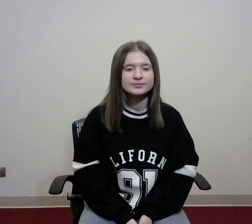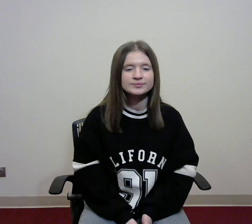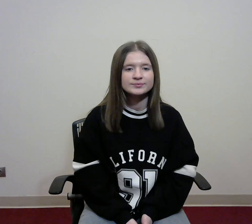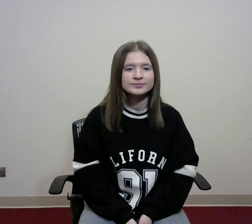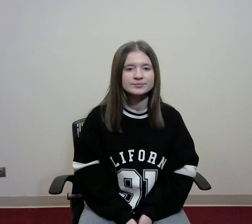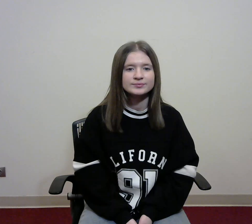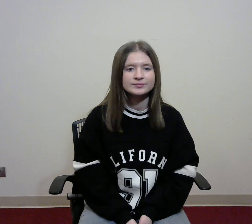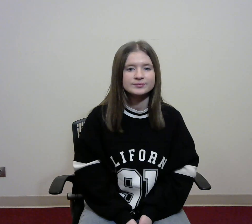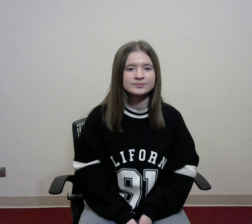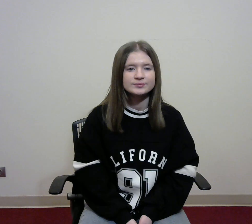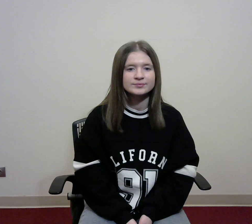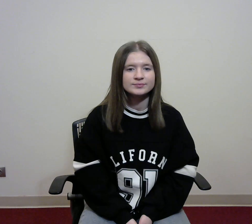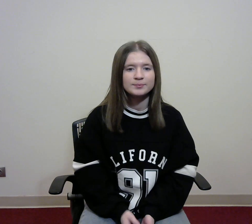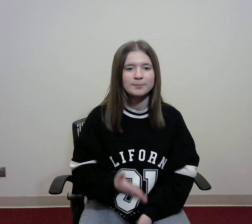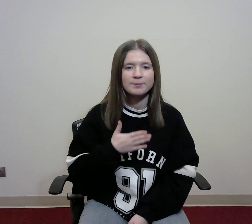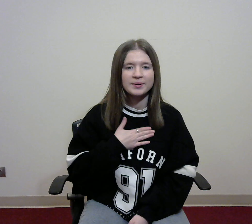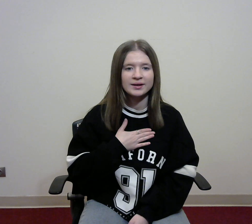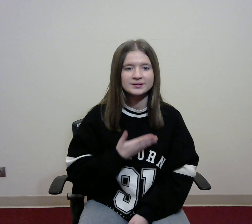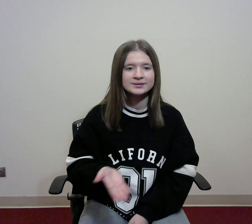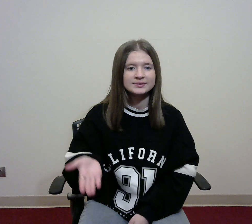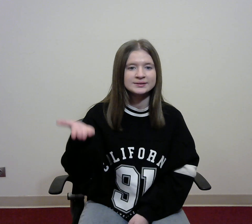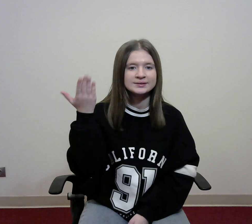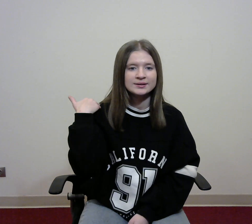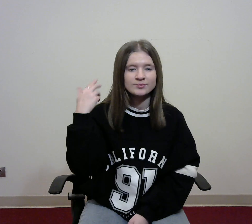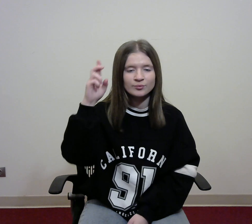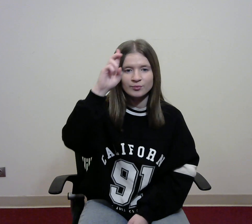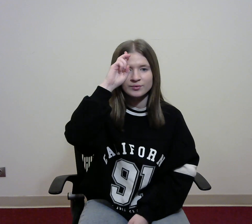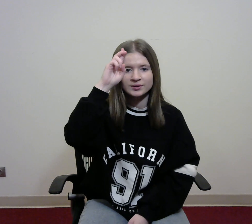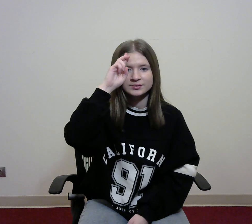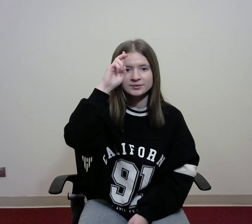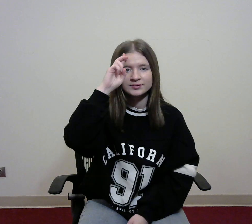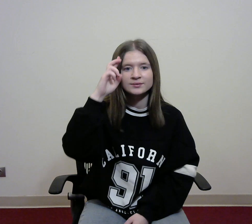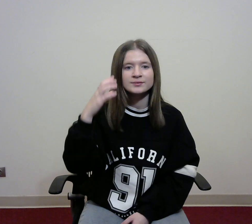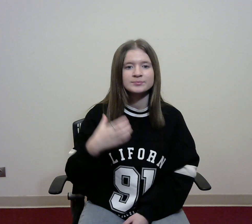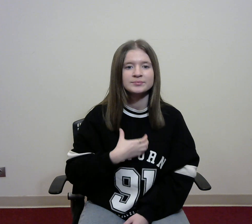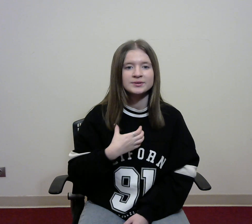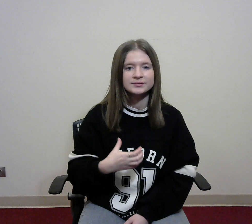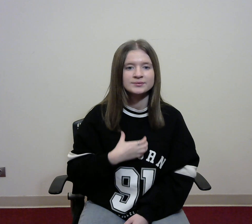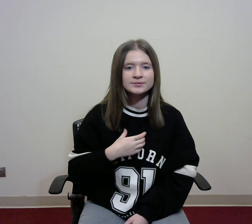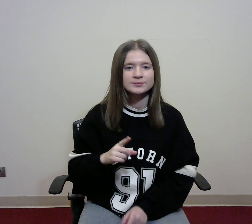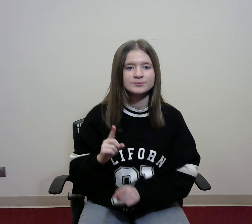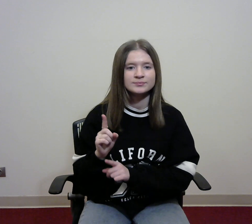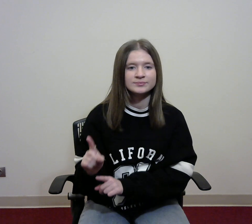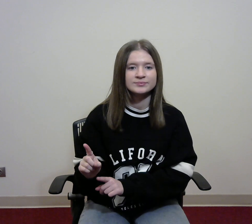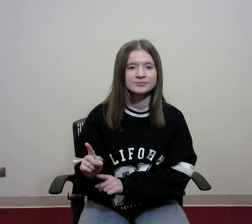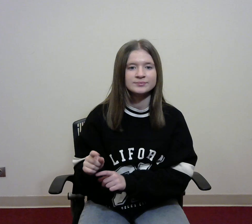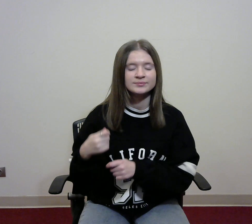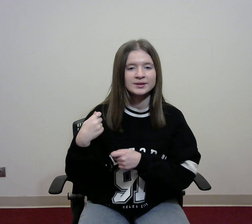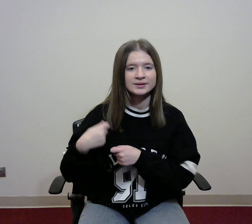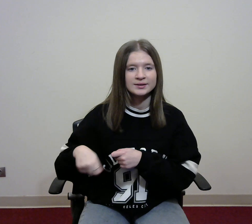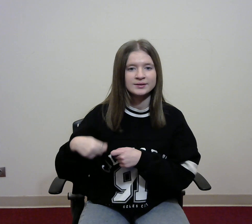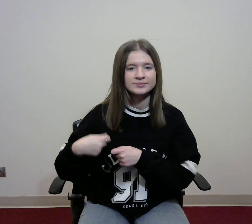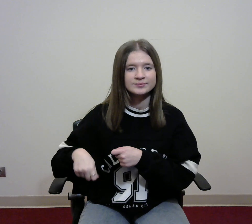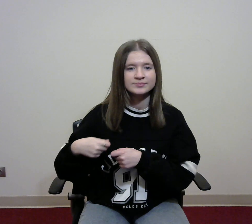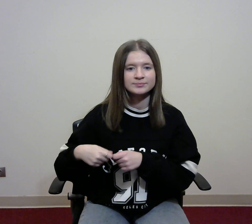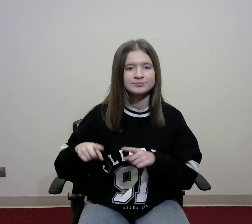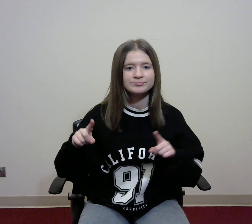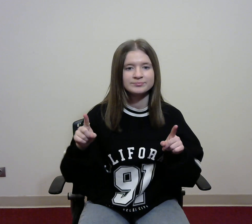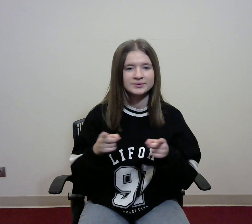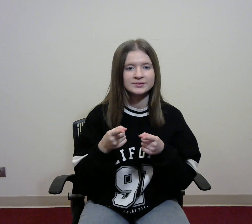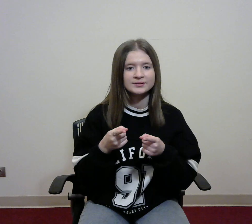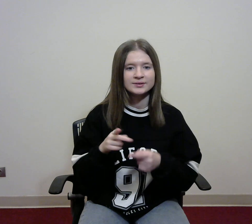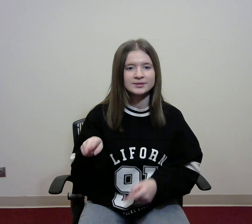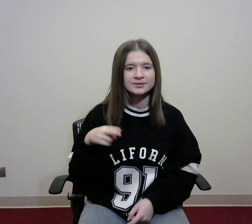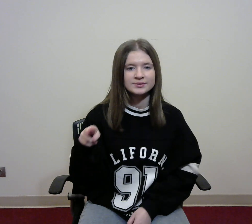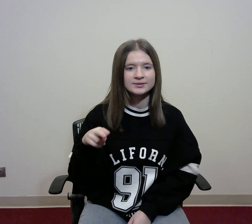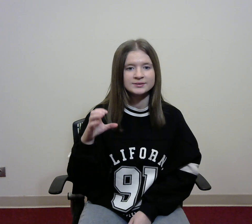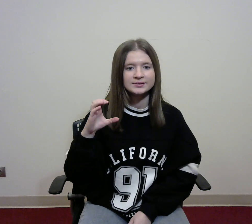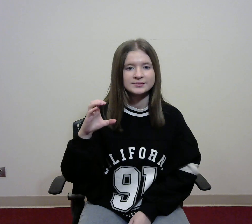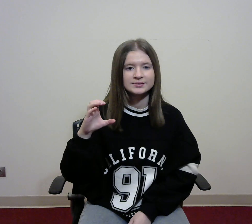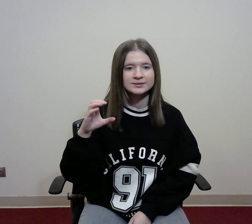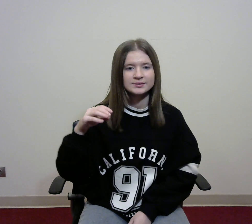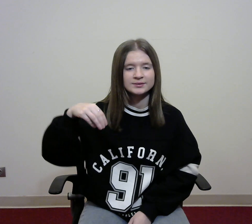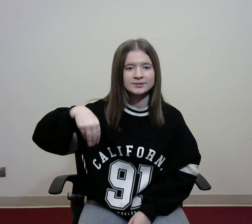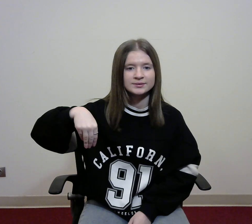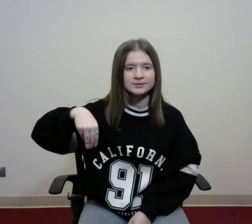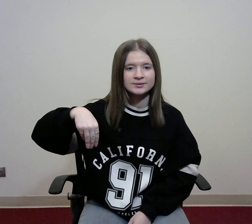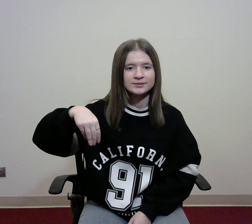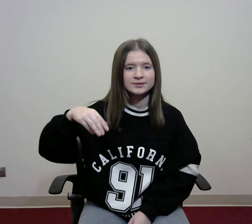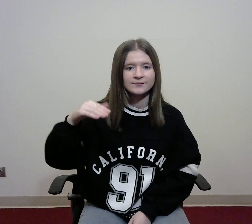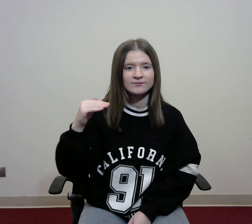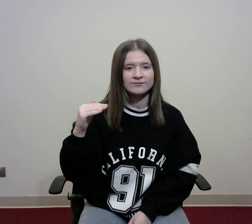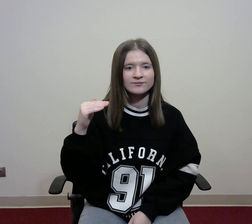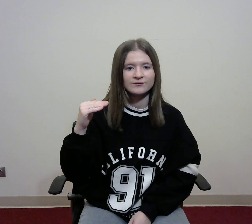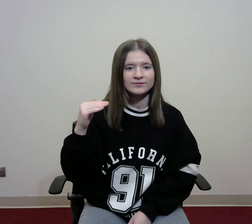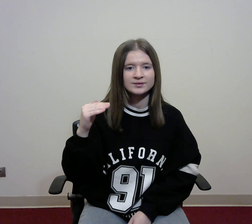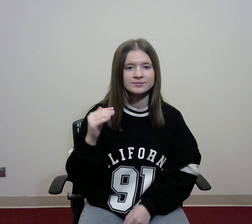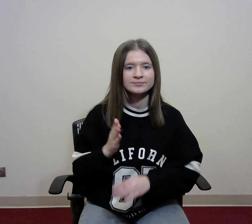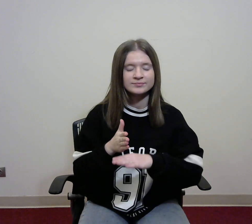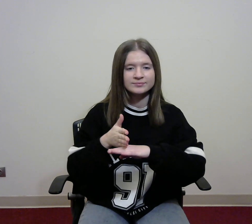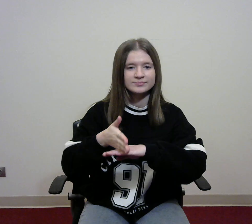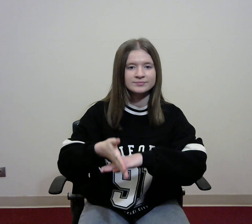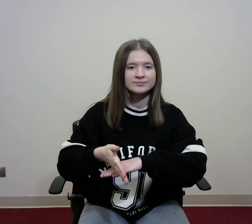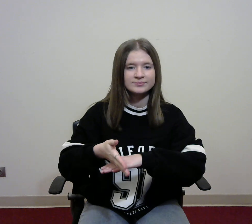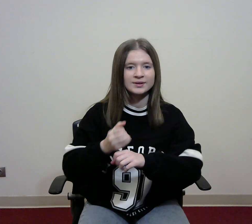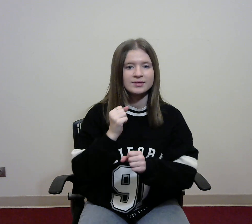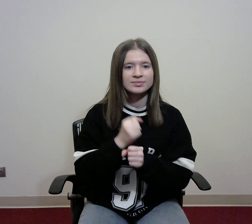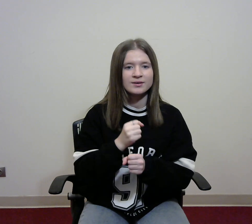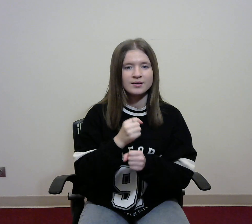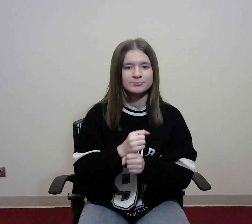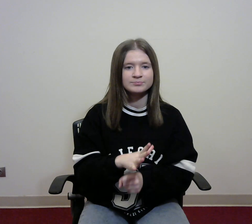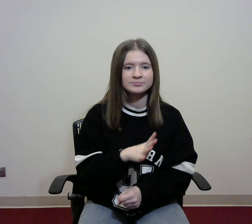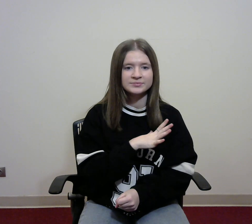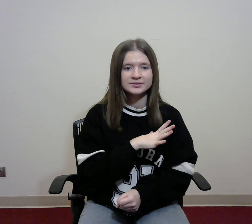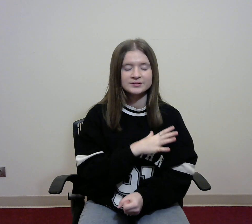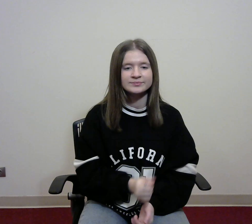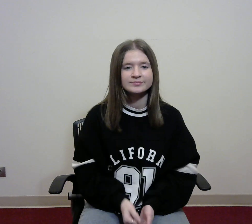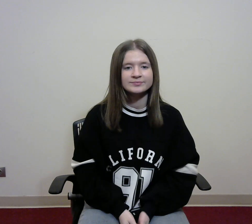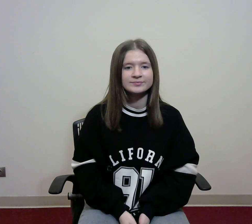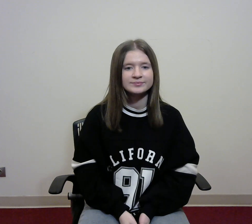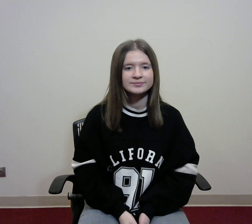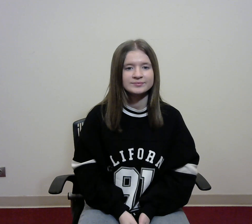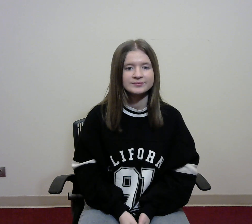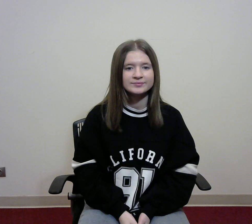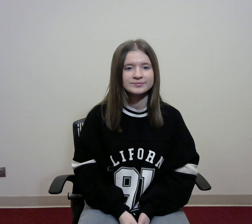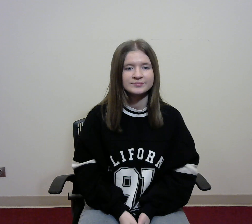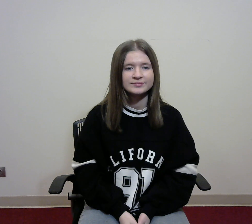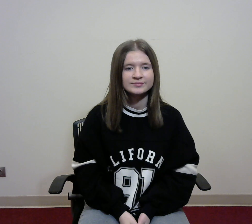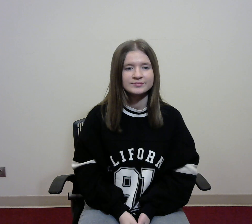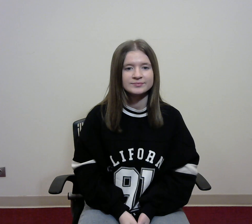Mən əvvəl Dövlət Sosial Müdafiə Fonduna (DSMF) müraciət etmişəm